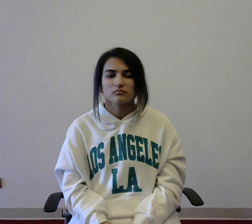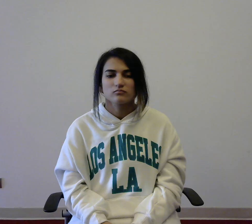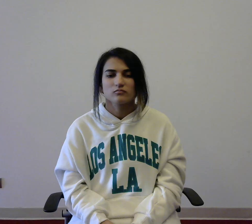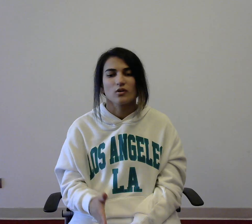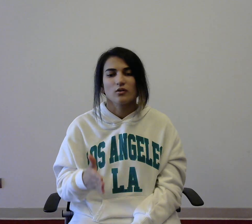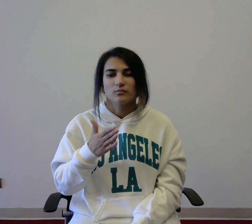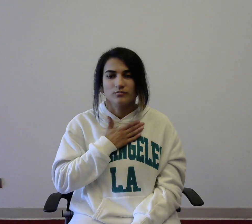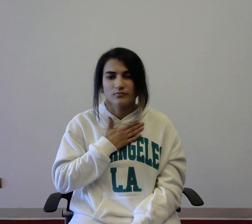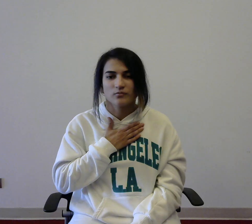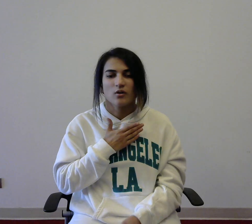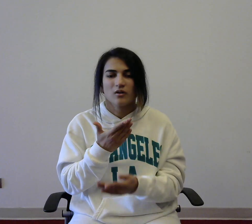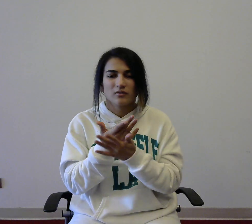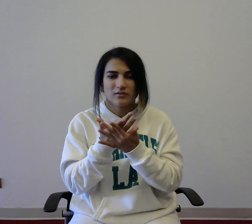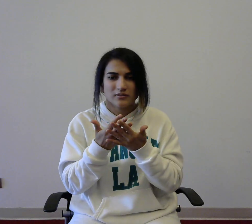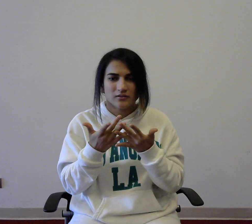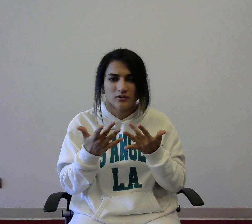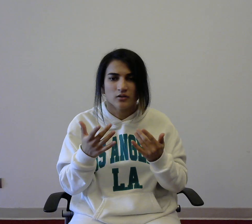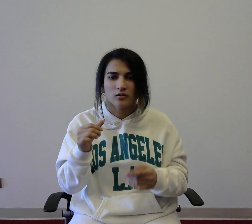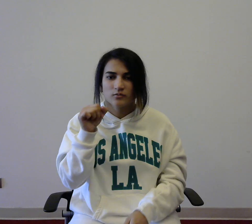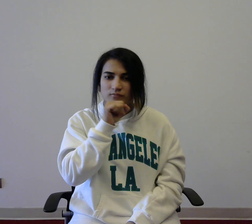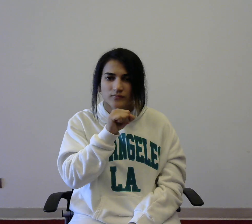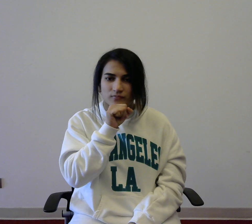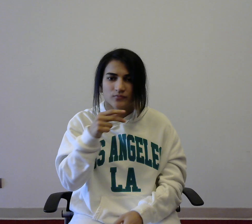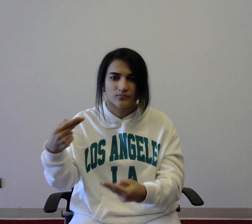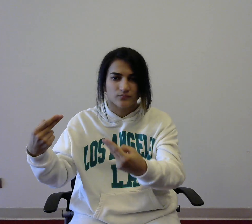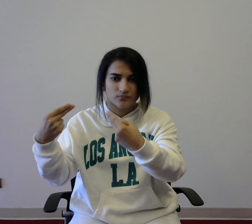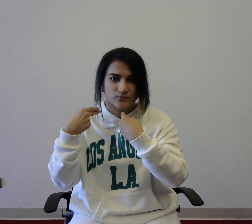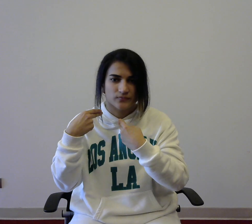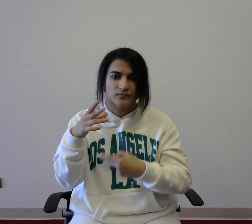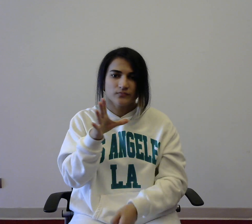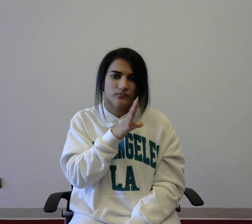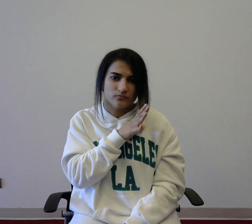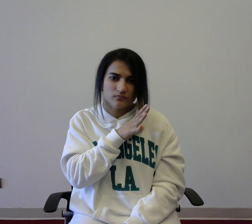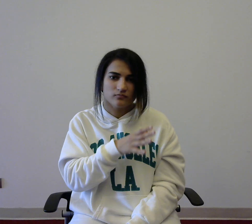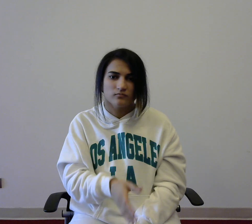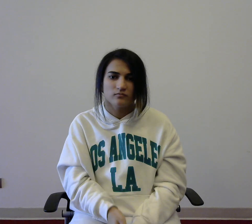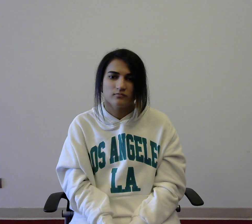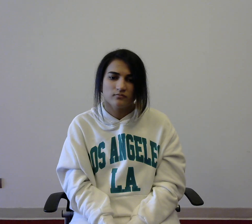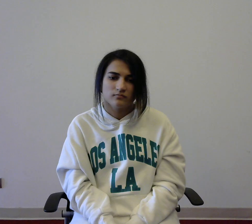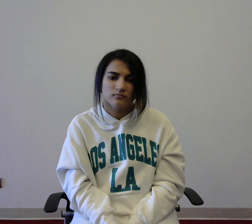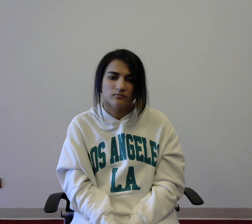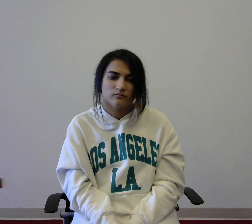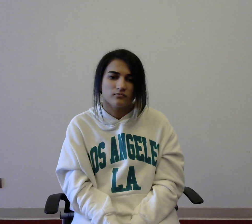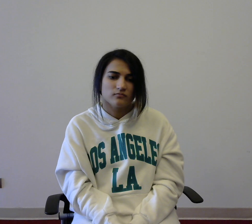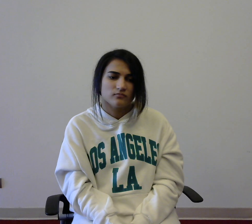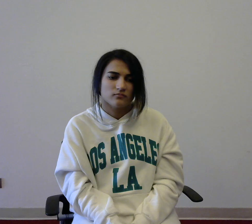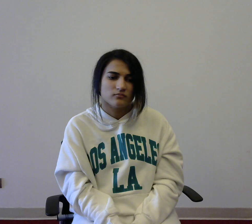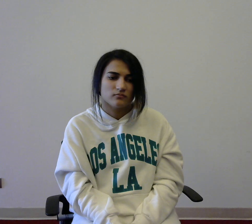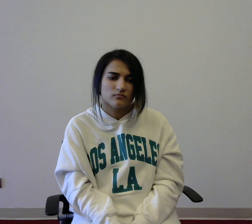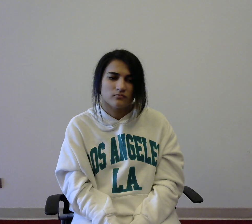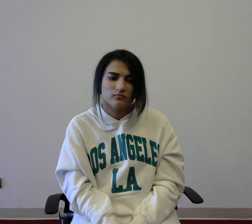Mənim əşyalarımı oğurlayıblar